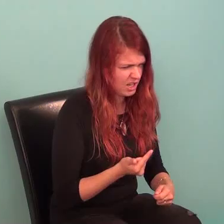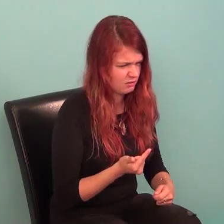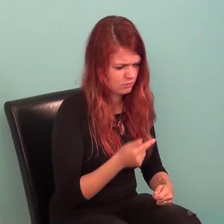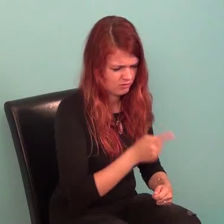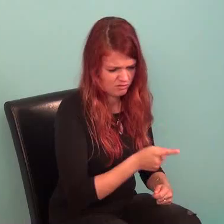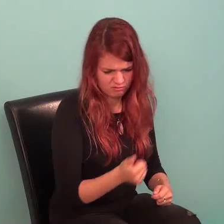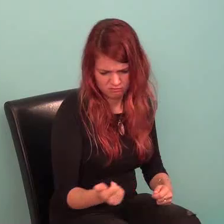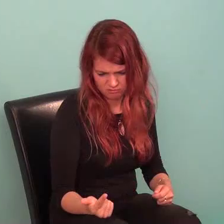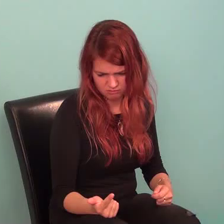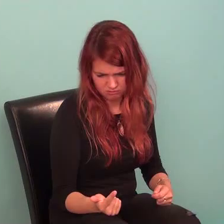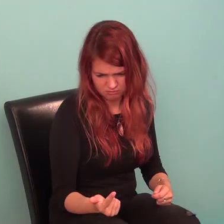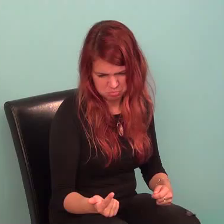Jeden, dwa?